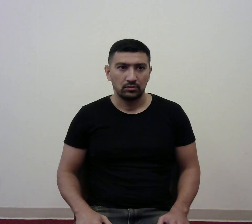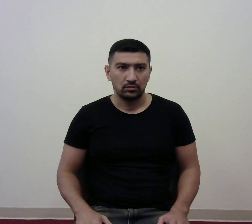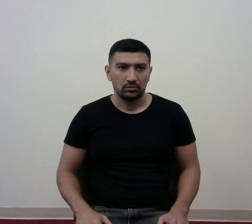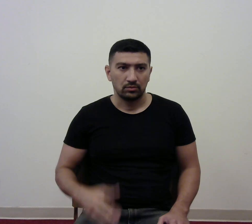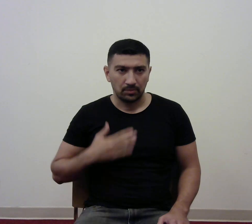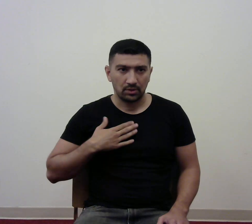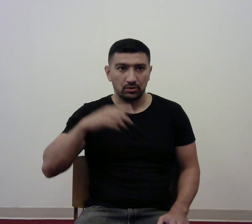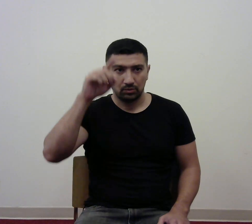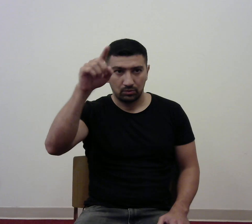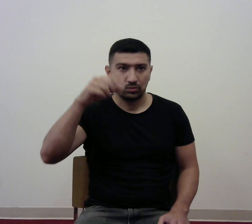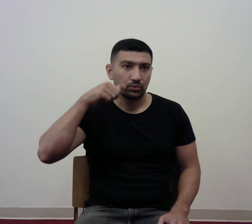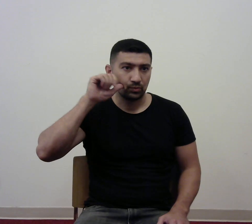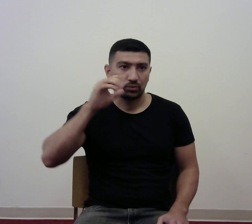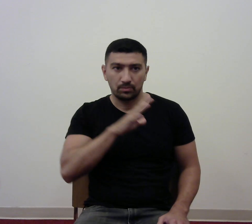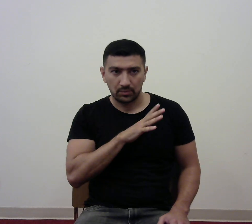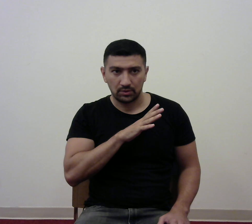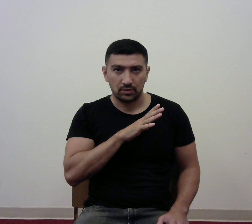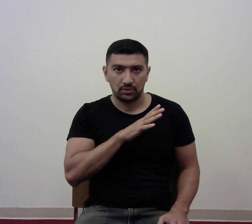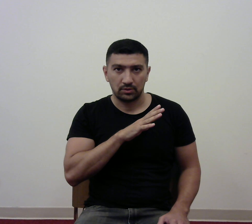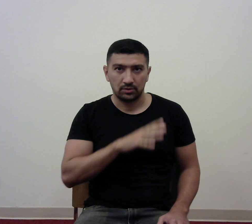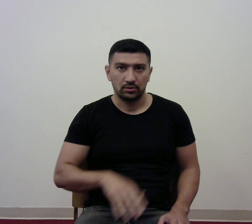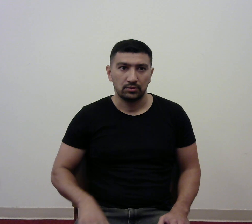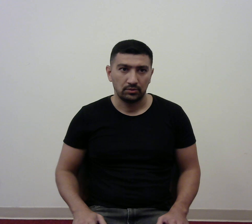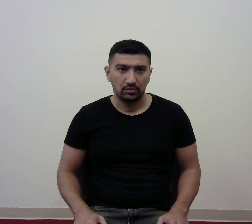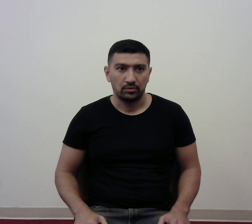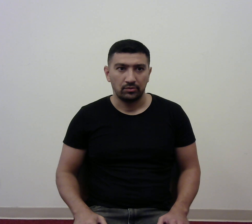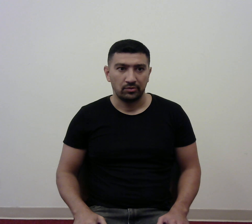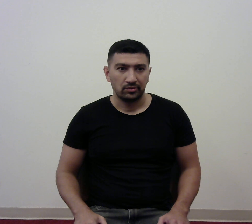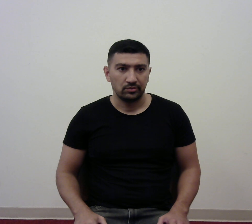Mən orda dünən olmuşam